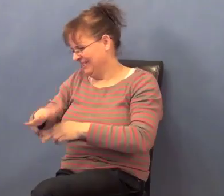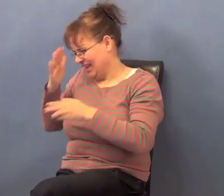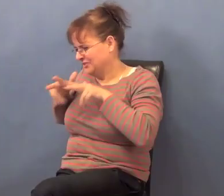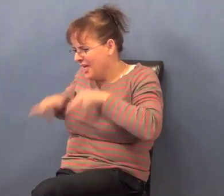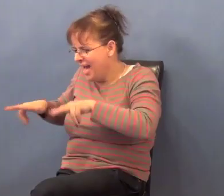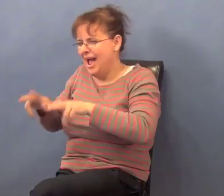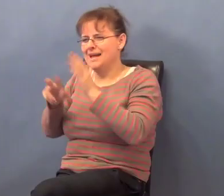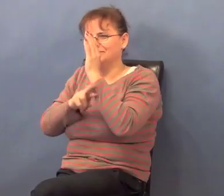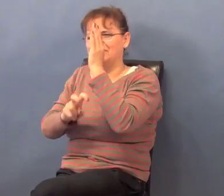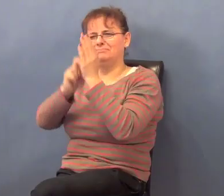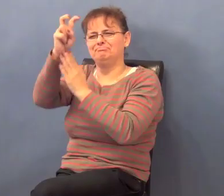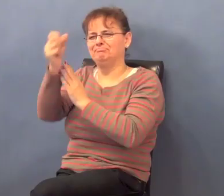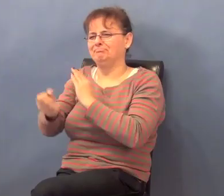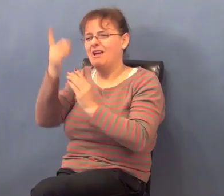Wiadomo, że żaba na drzewie to byłoby coś dziwnego.